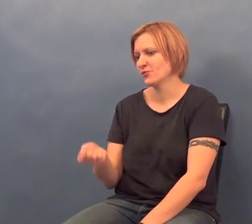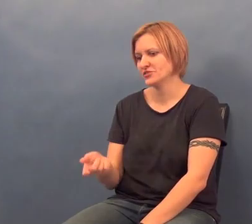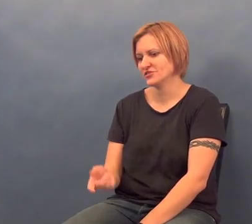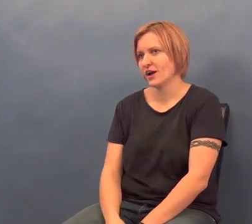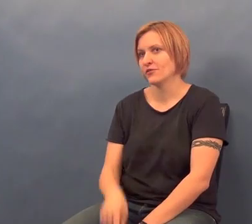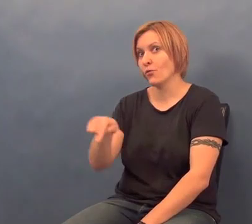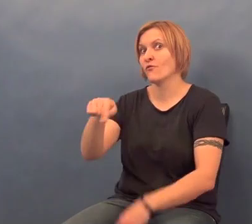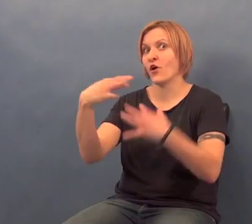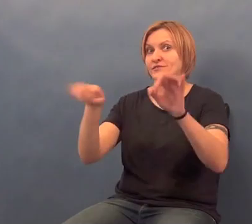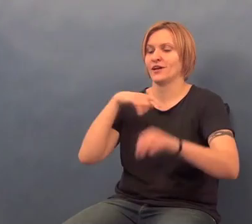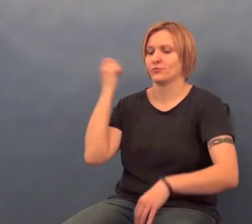Tu wolno popełnić samobójstwo.